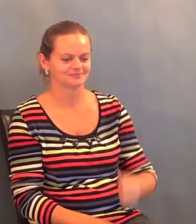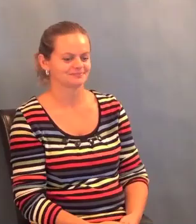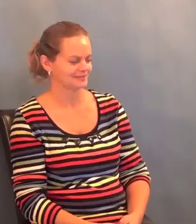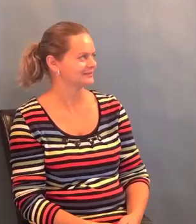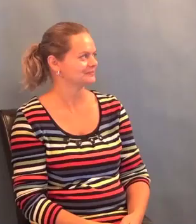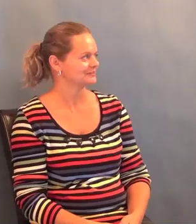Ok.